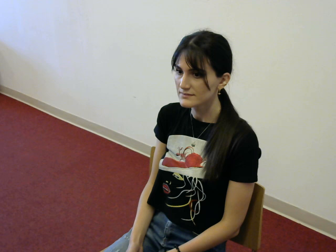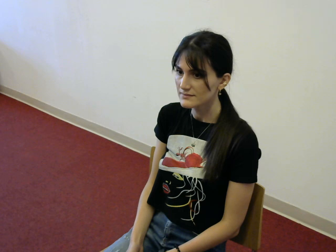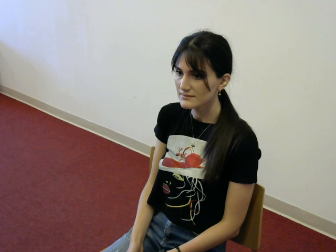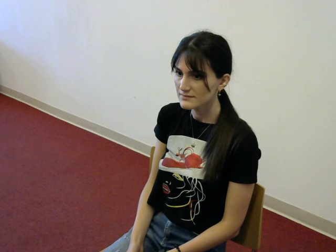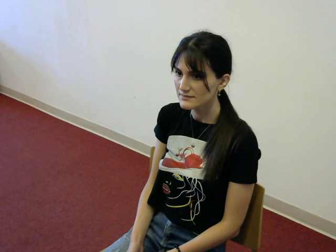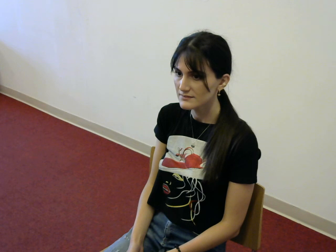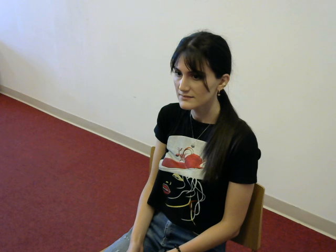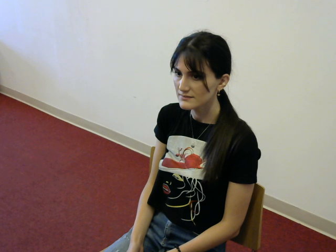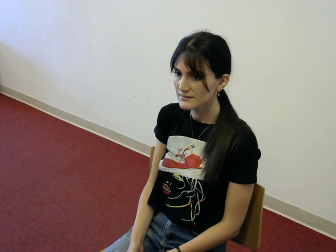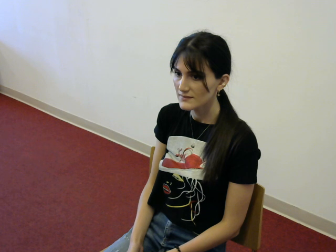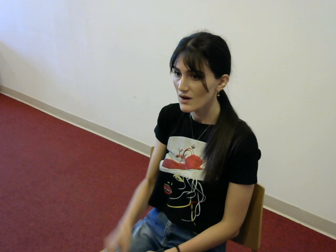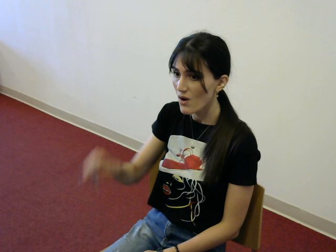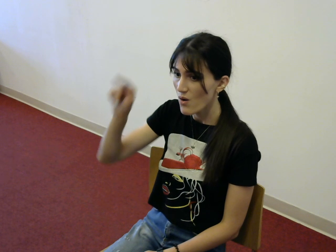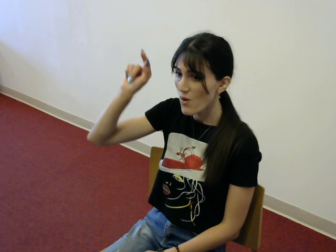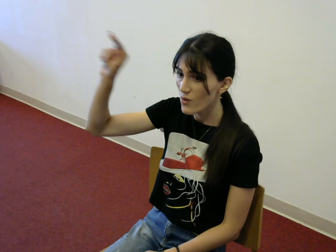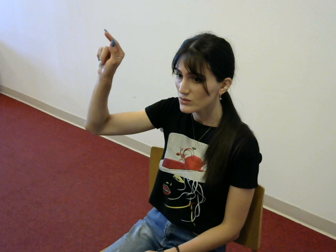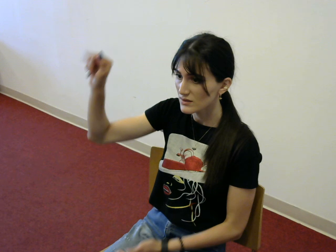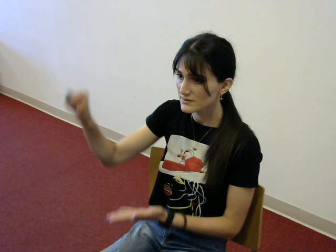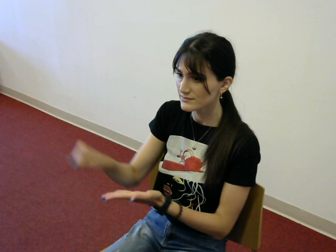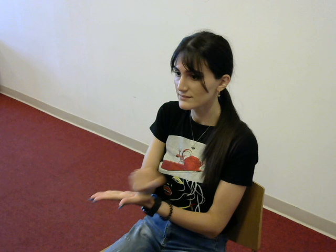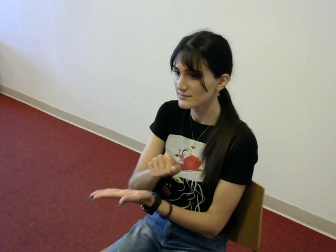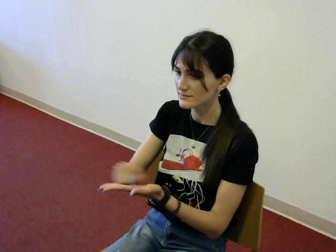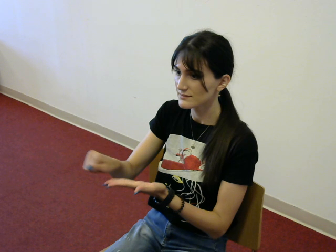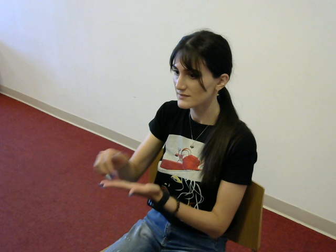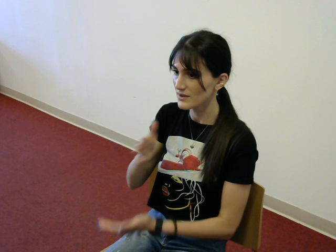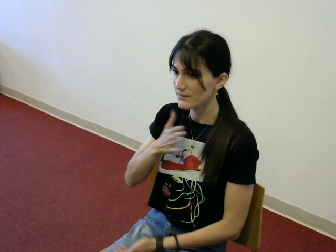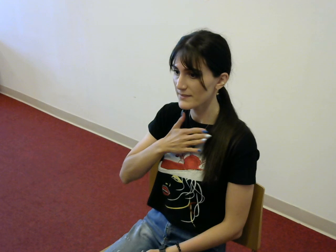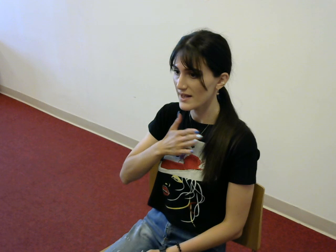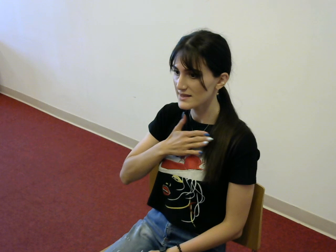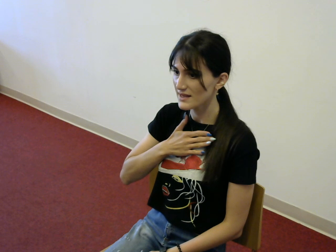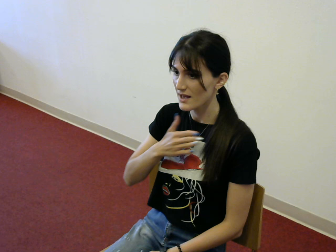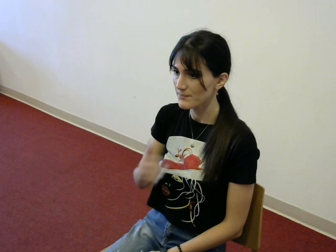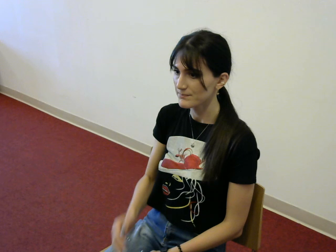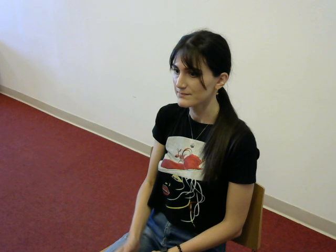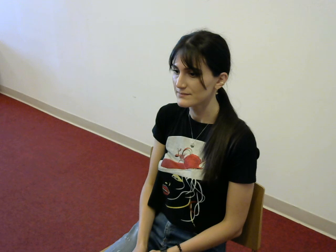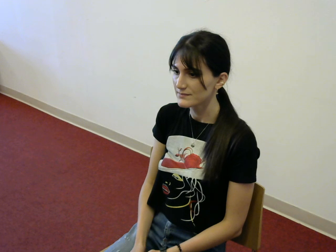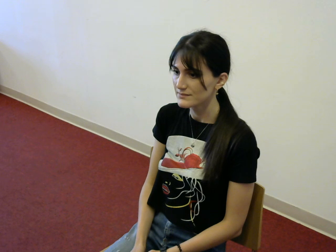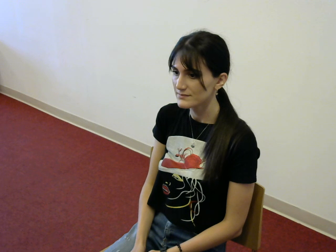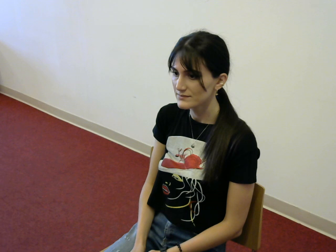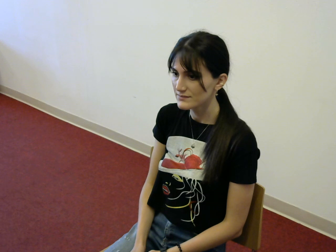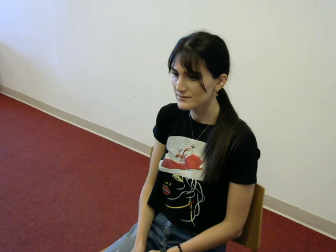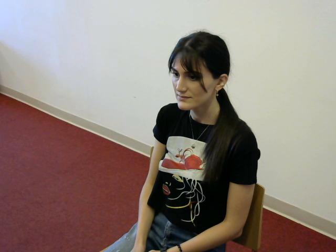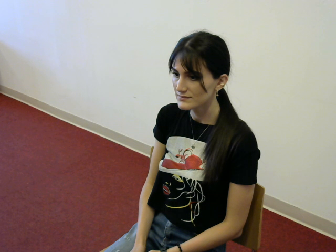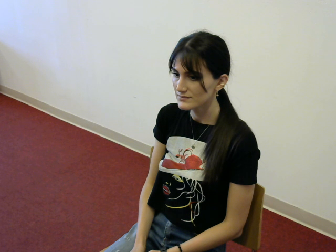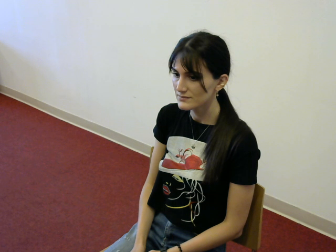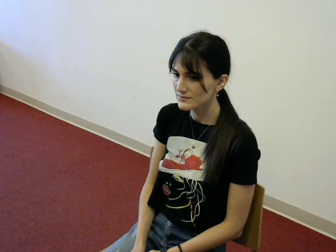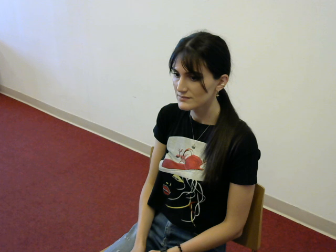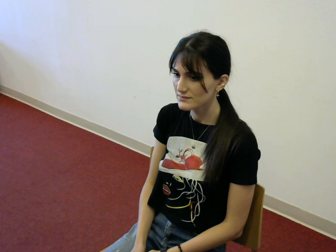Onun sənədləri məndədir